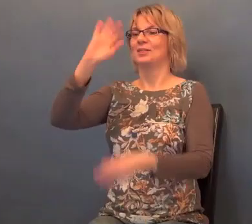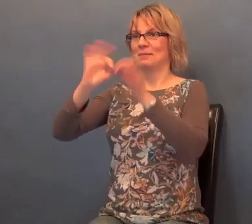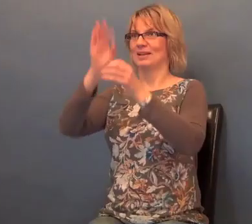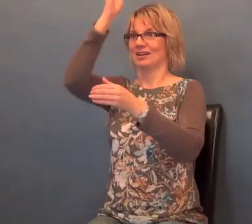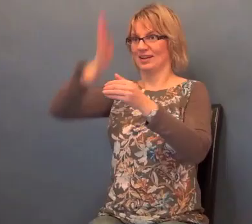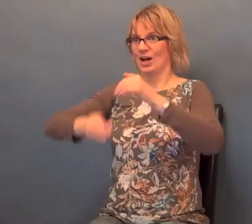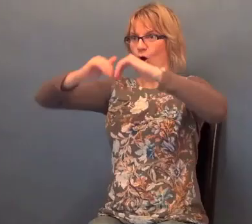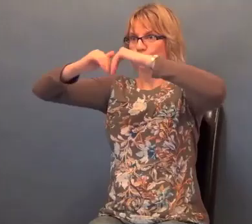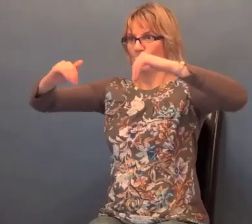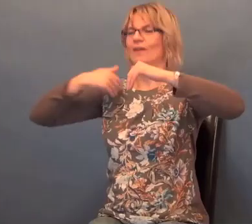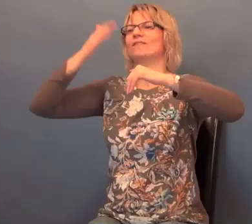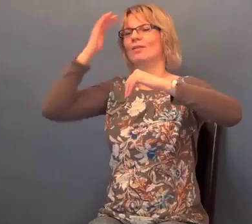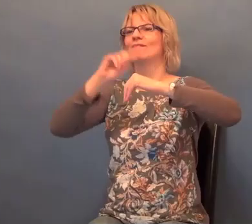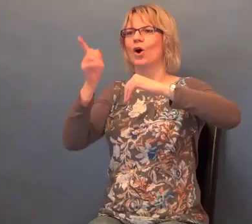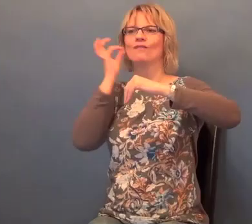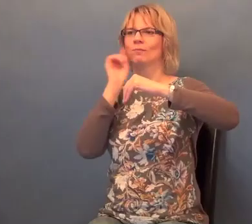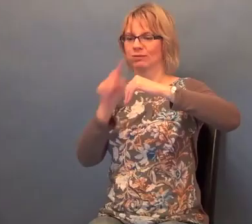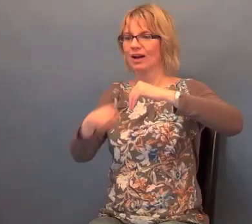Gdyby to było osobno, to wiem, że nie wolno i kobietom, i mężczyznom.